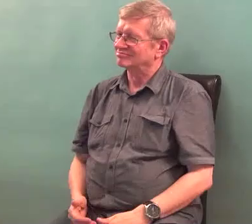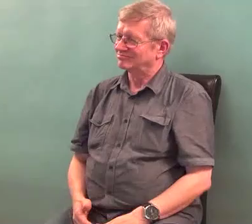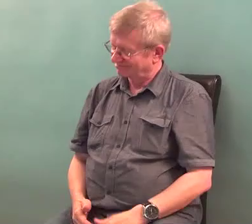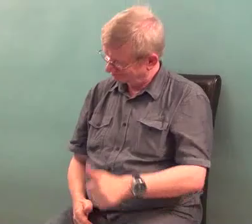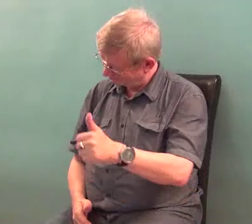Super.